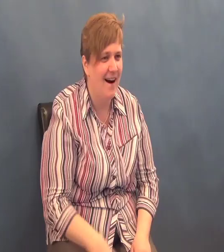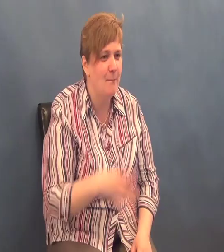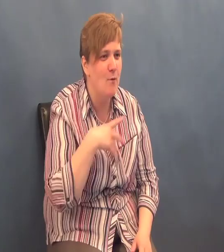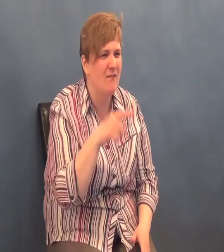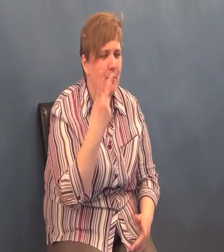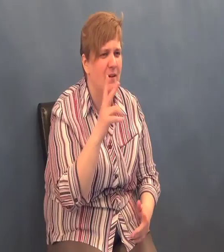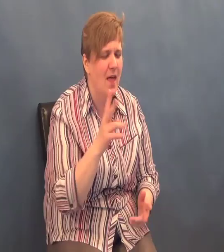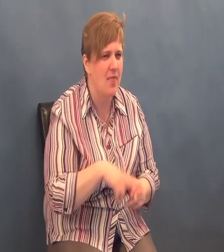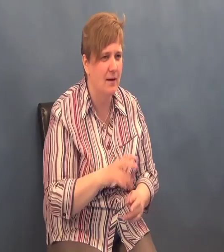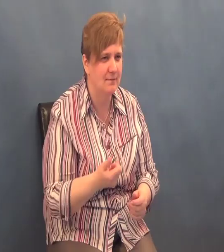Wybrałyśmy dwie daty. Które?